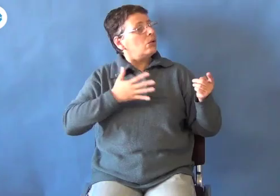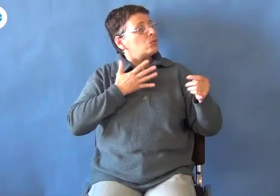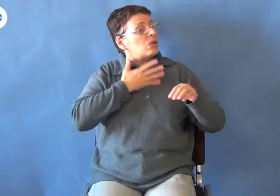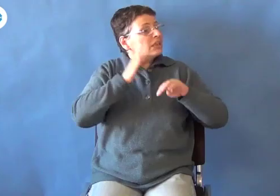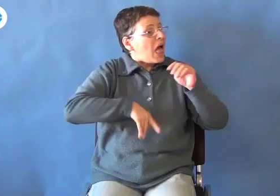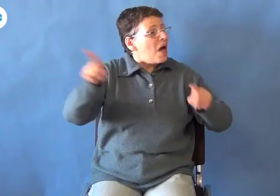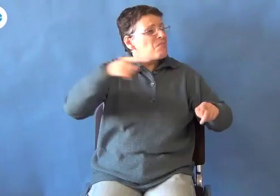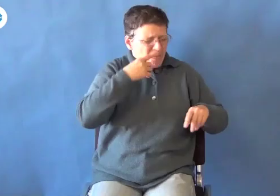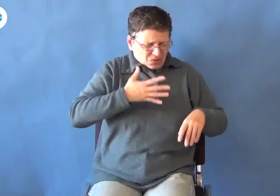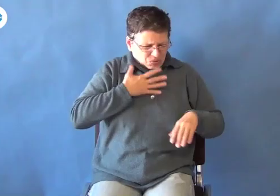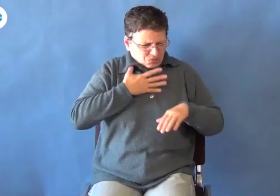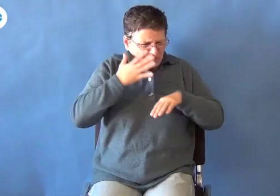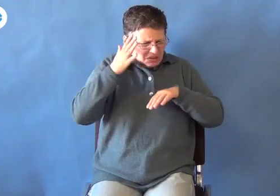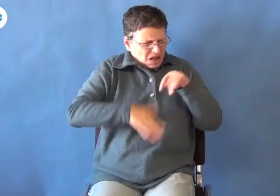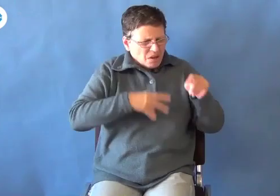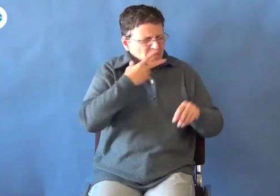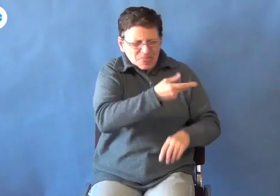Rodzice mieli złe przeczucia.